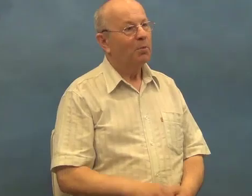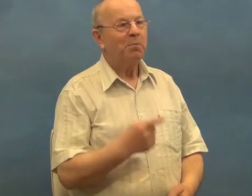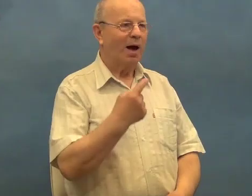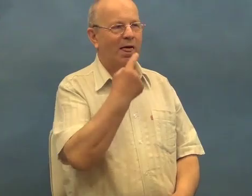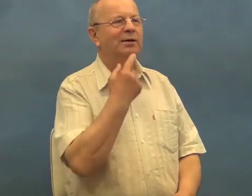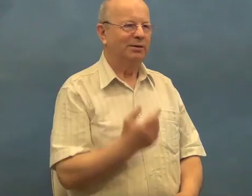Mógłby trafić w usta.